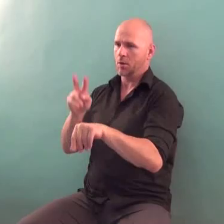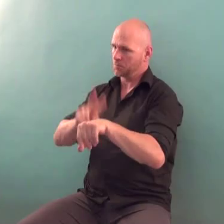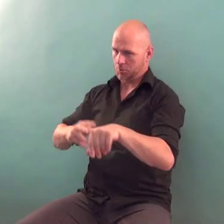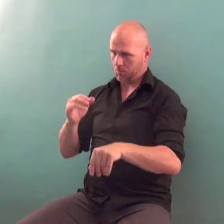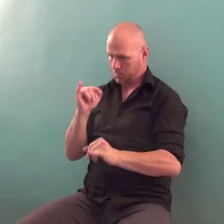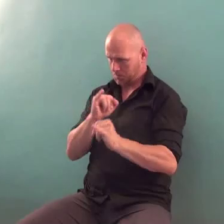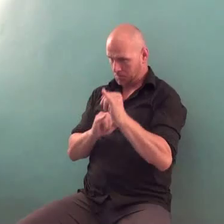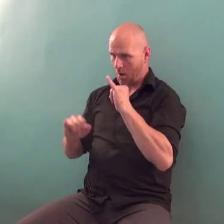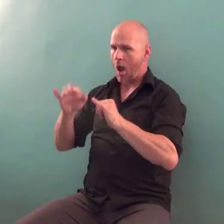Policjant zastanawia się.